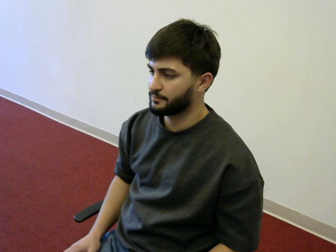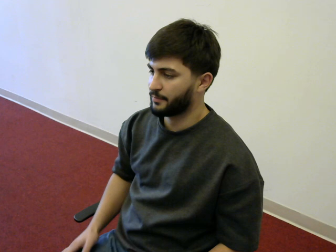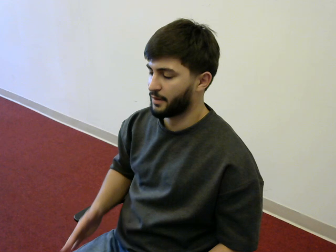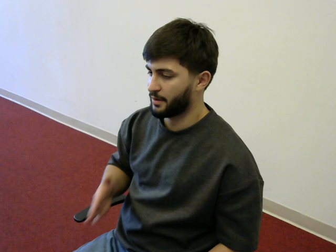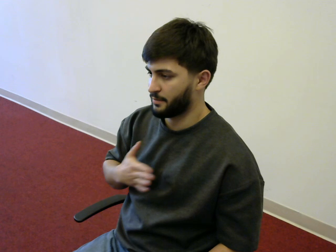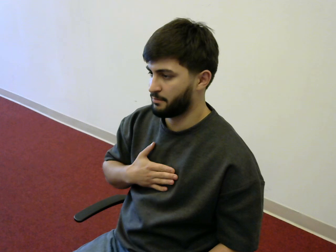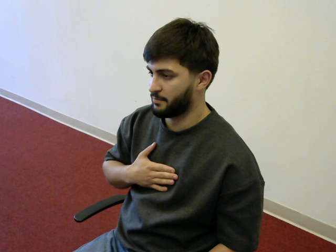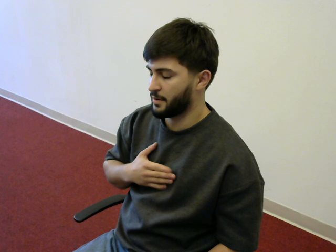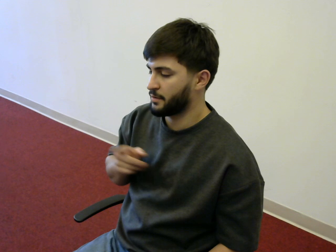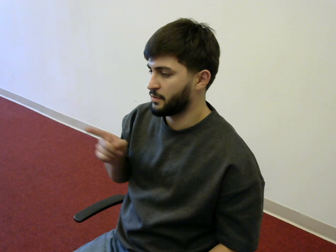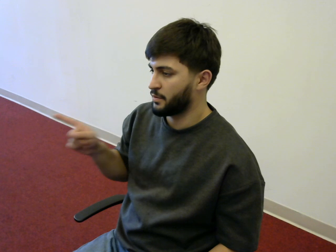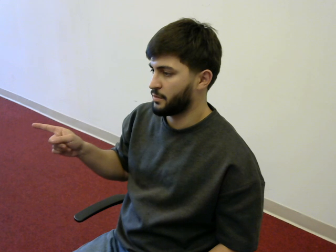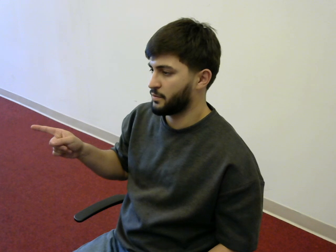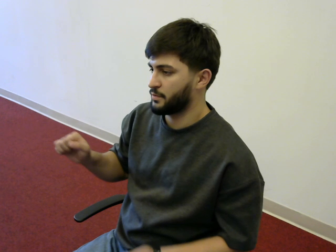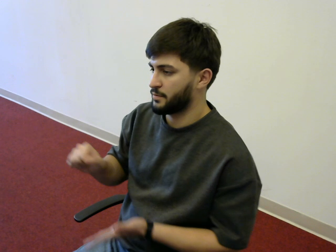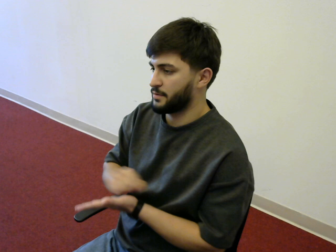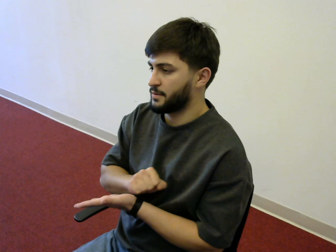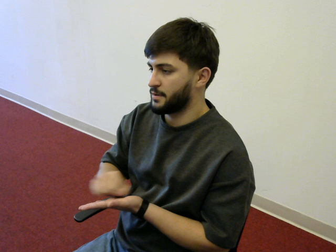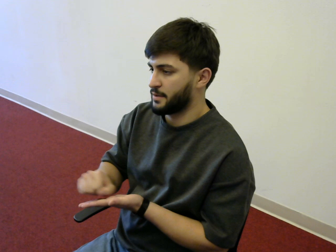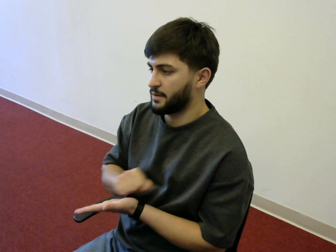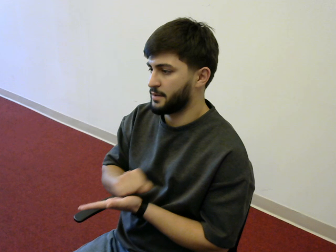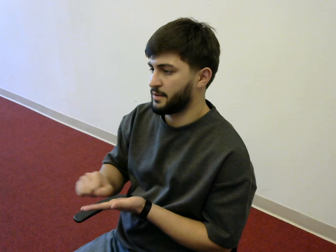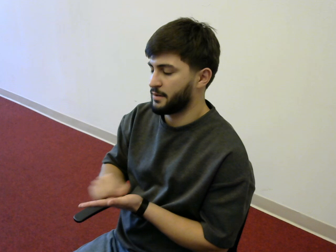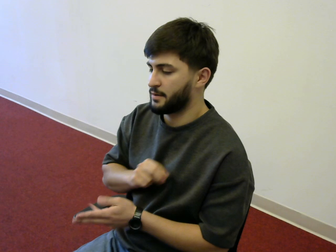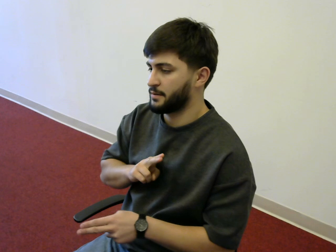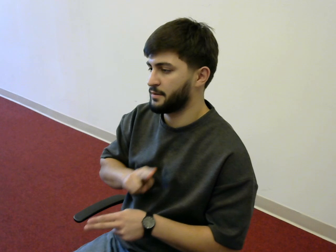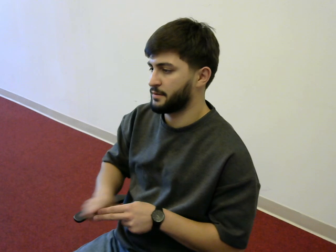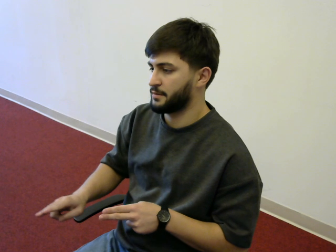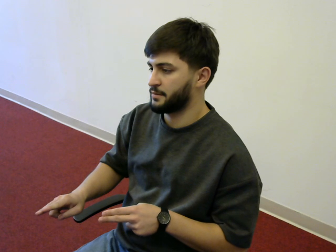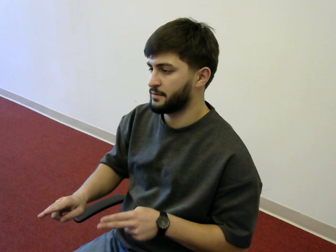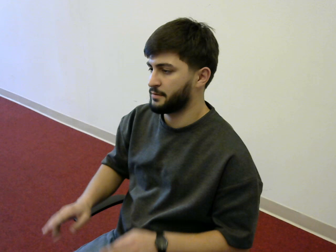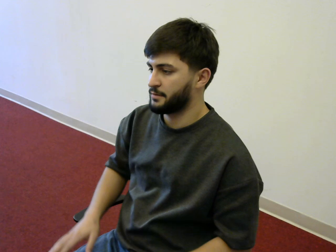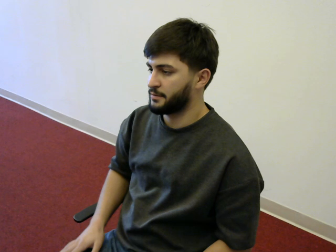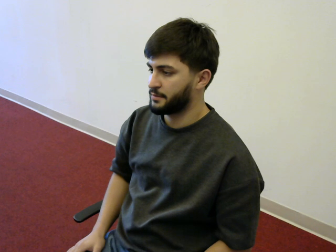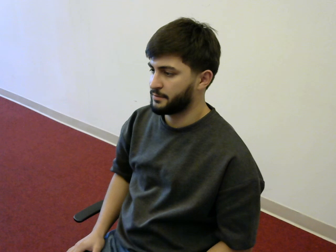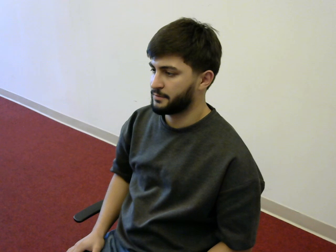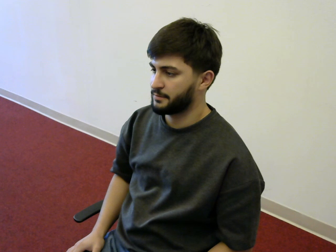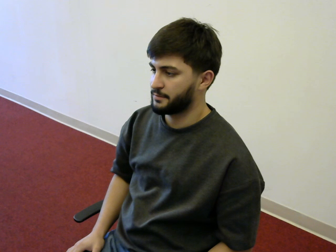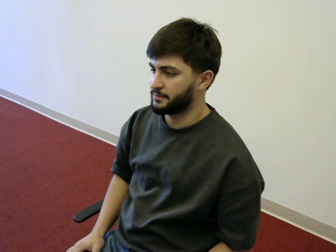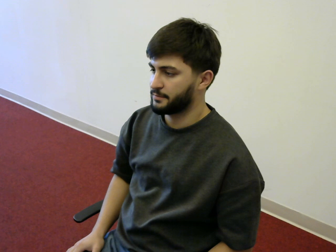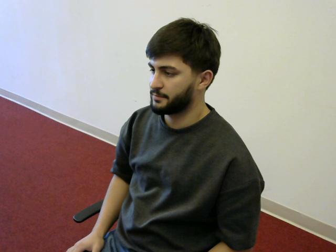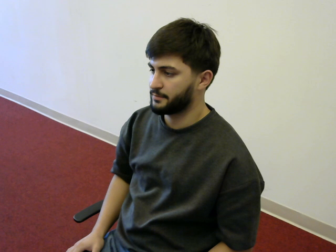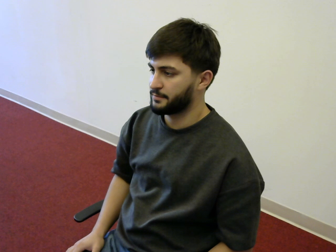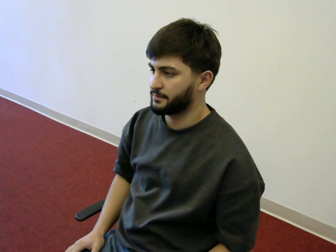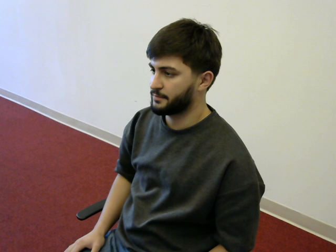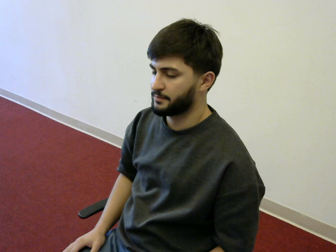Mən o sənədi itirmişdim